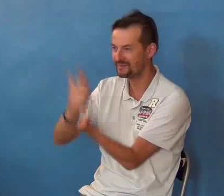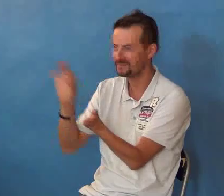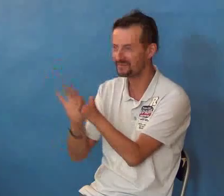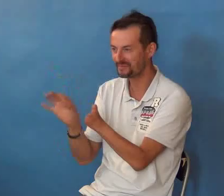Potem.